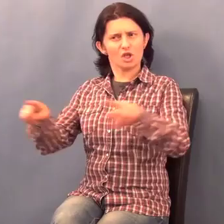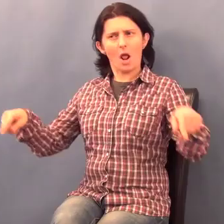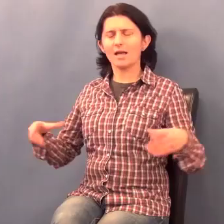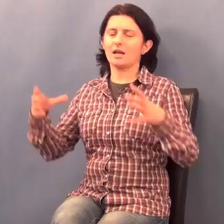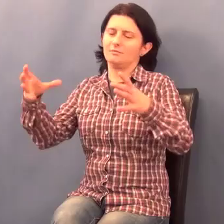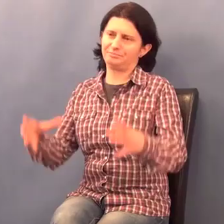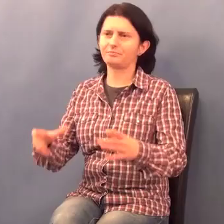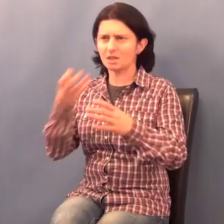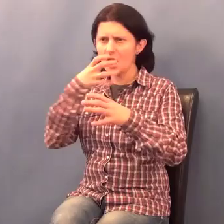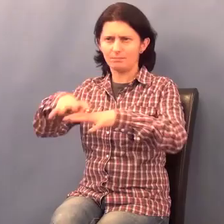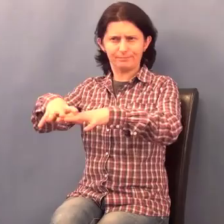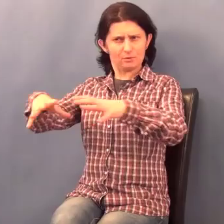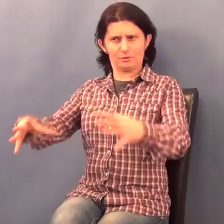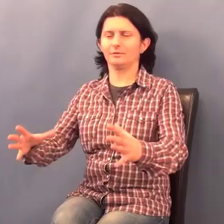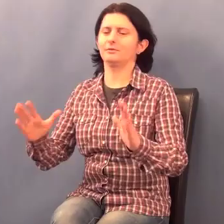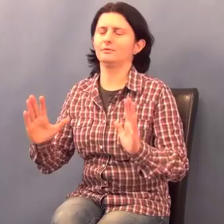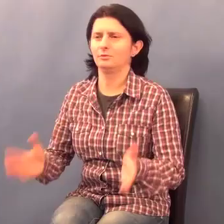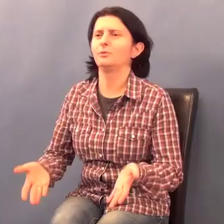Stawia na nim miskę jabłek.